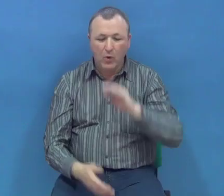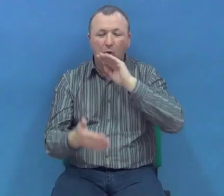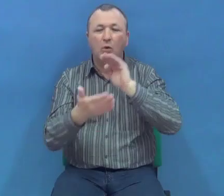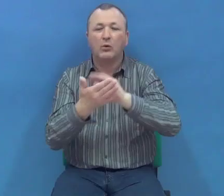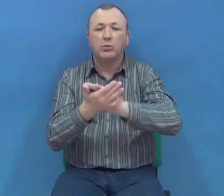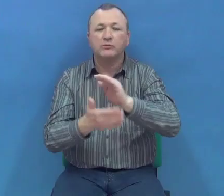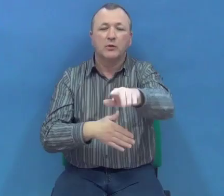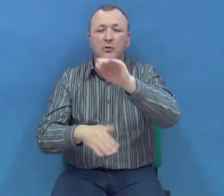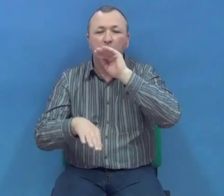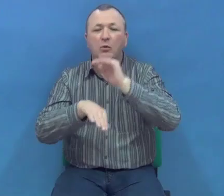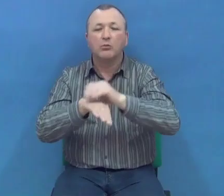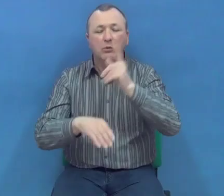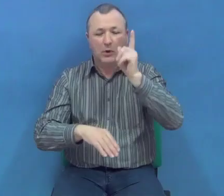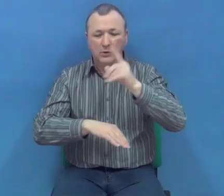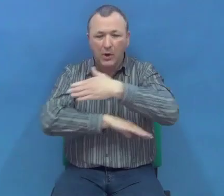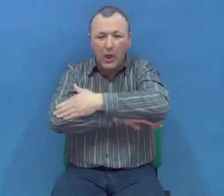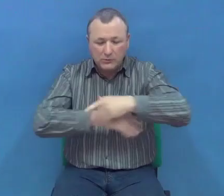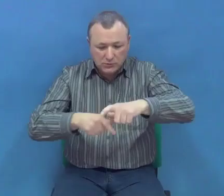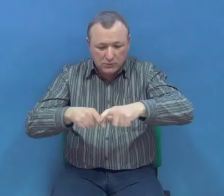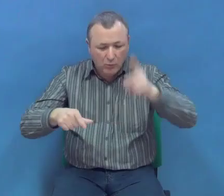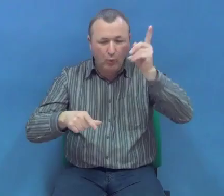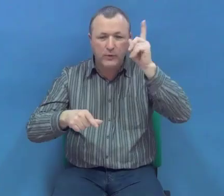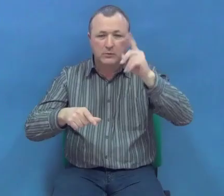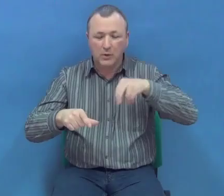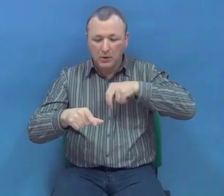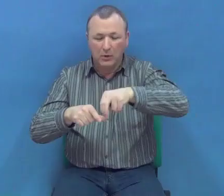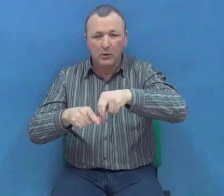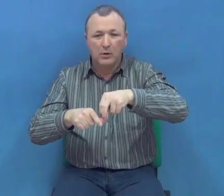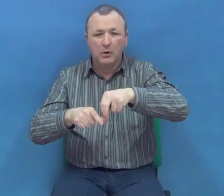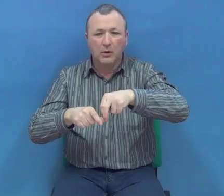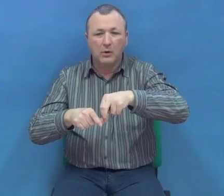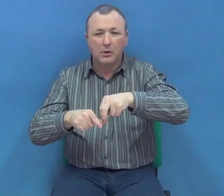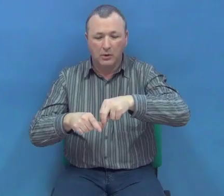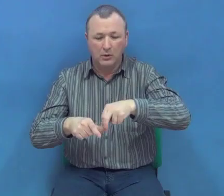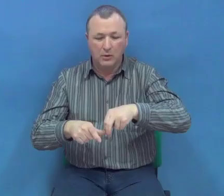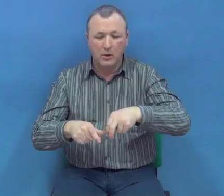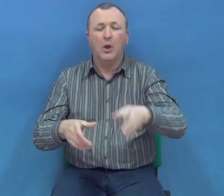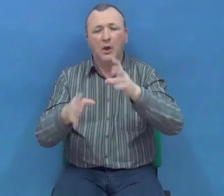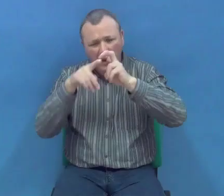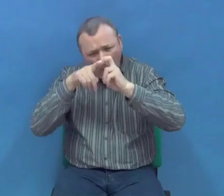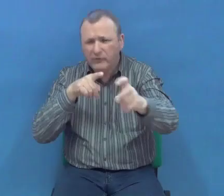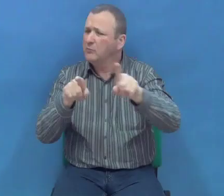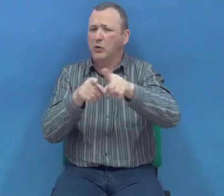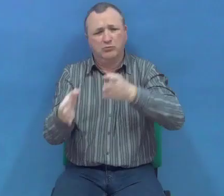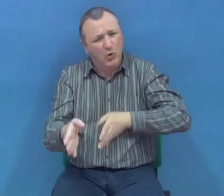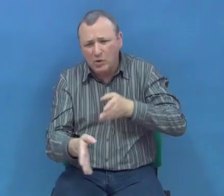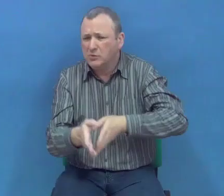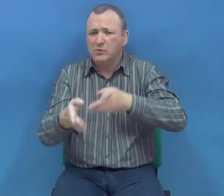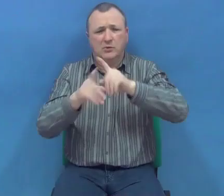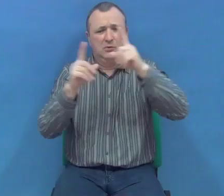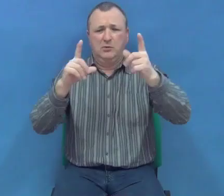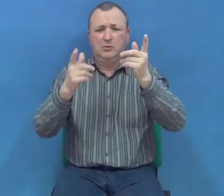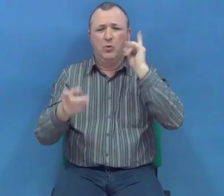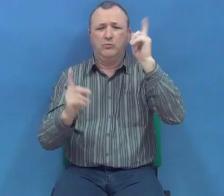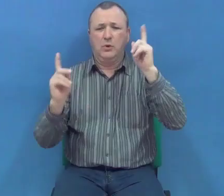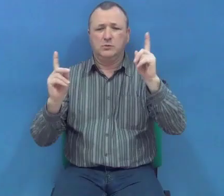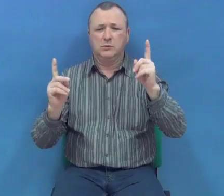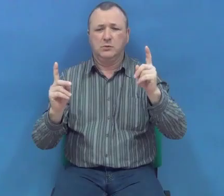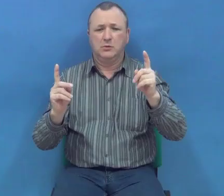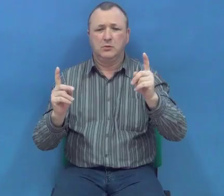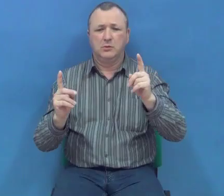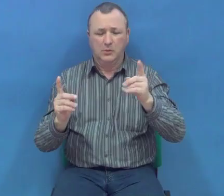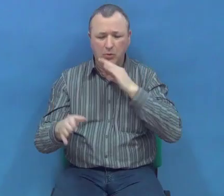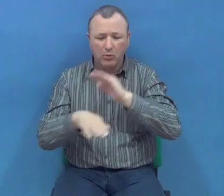Jest takie ograniczenie, ograniczeniem jest właśnie krawężnik na peronie pociągu, tramwaju. Trzeba stać w odległości od krawężnika, nie wolno go przekraczać.